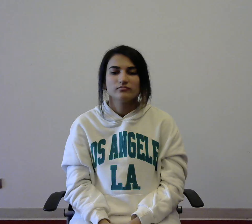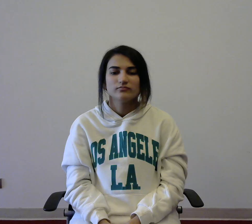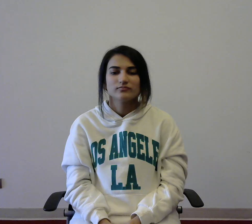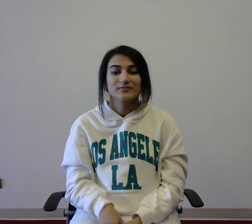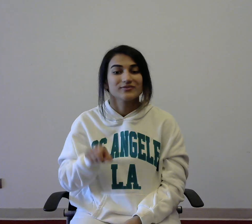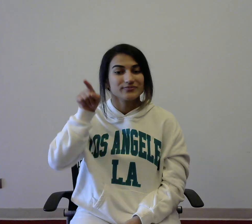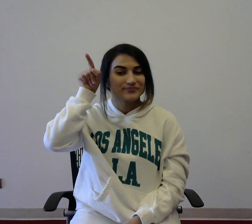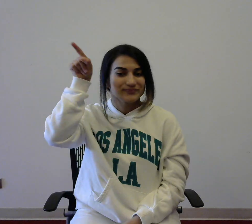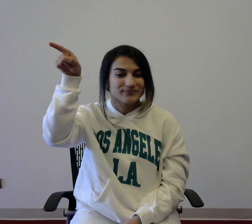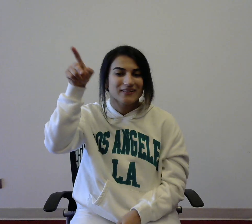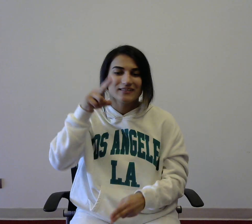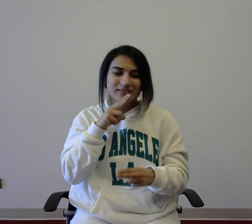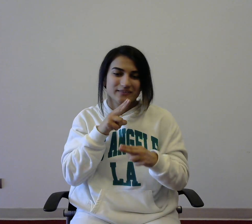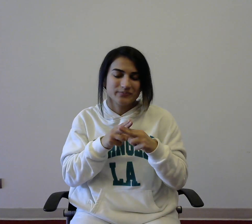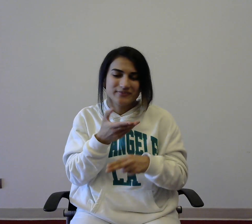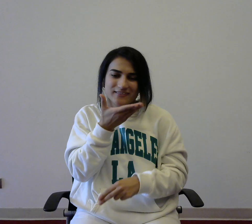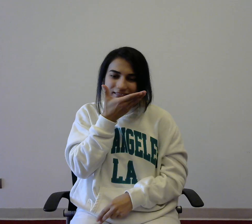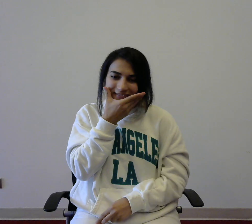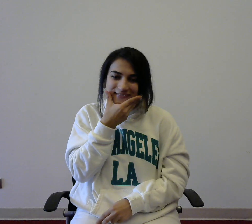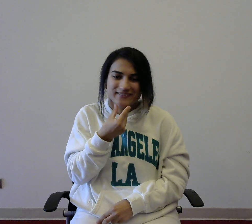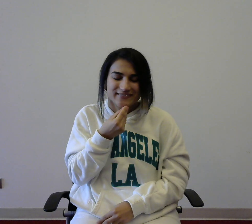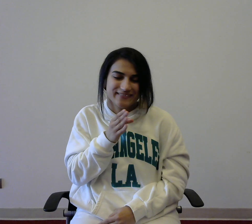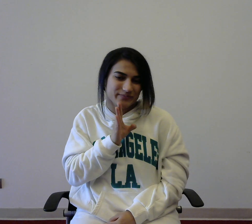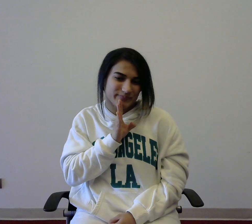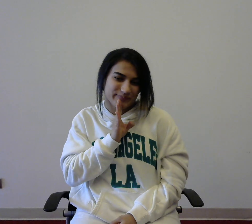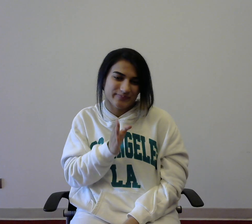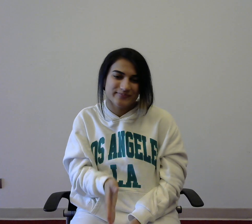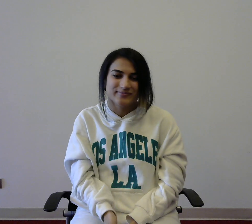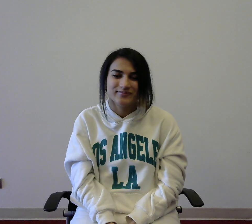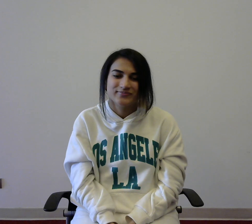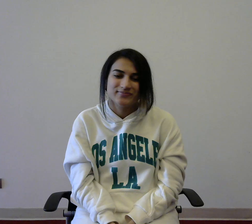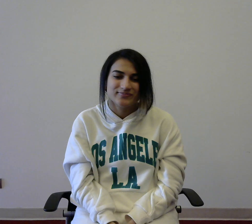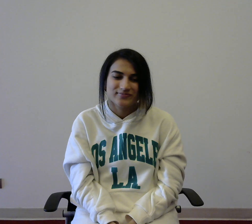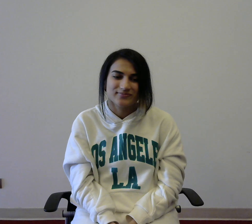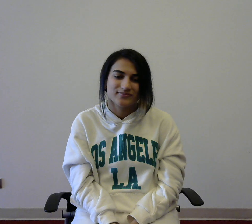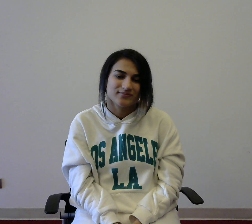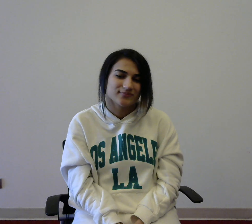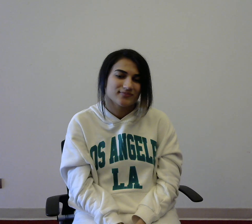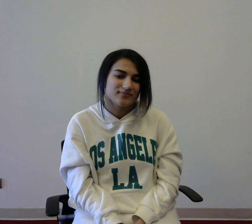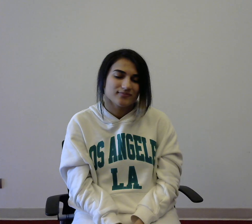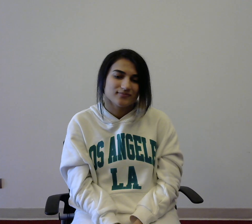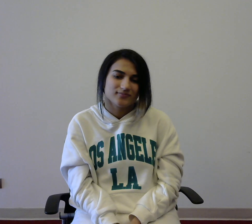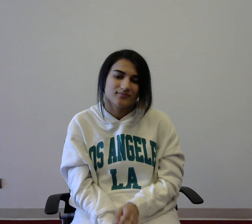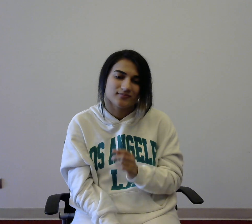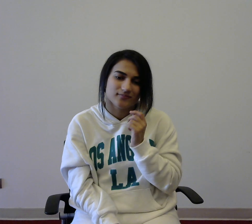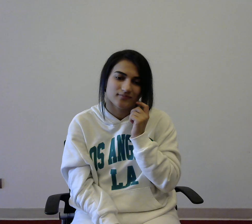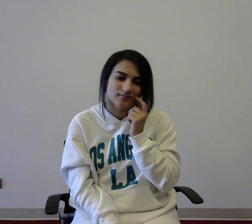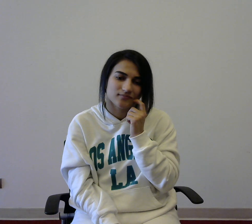Onun bacısı gözəl qızdır